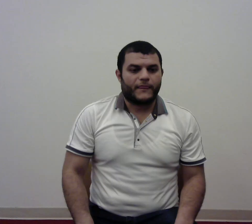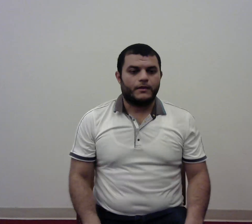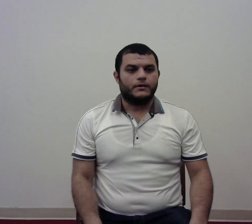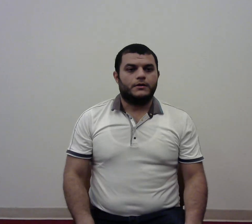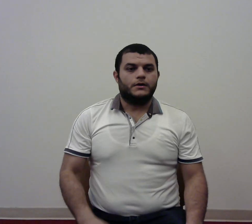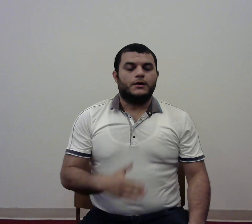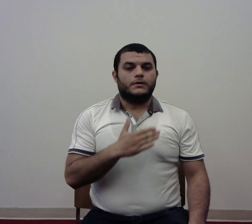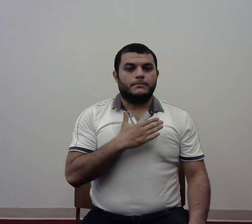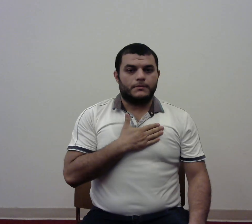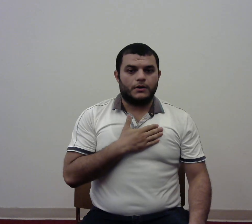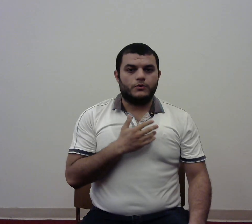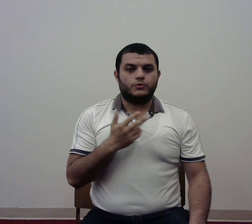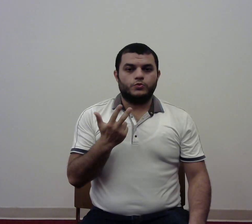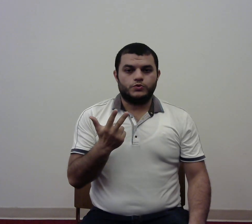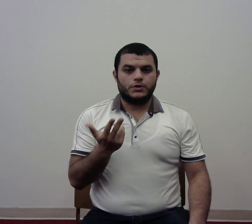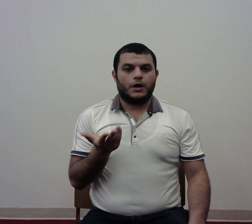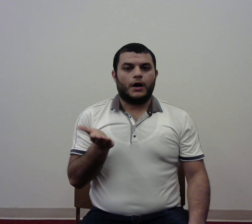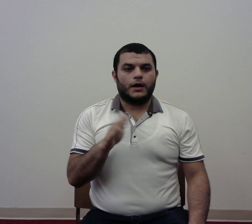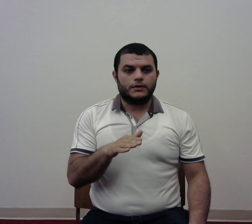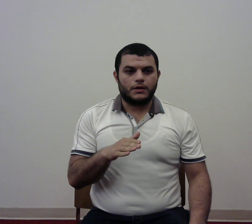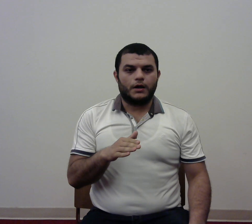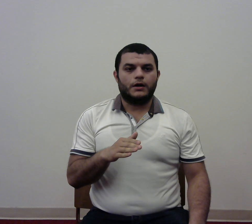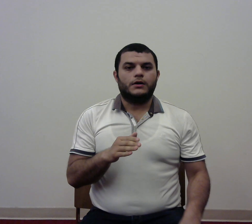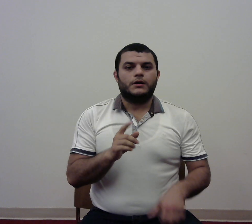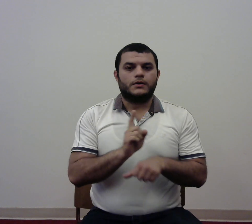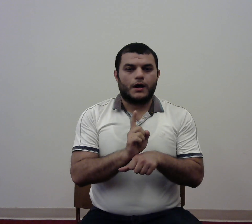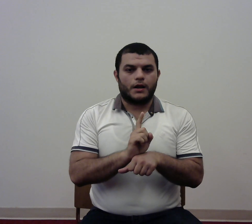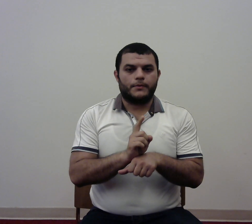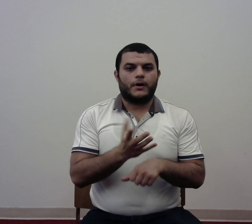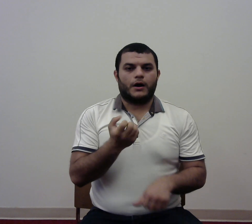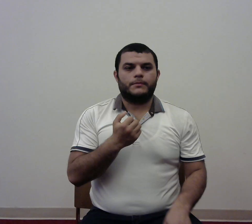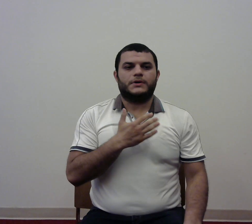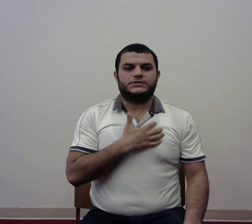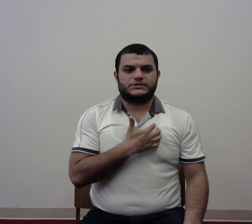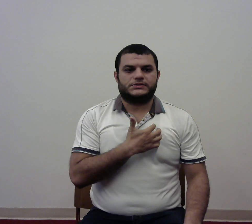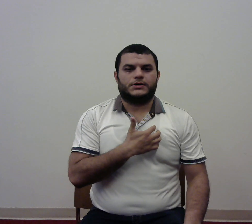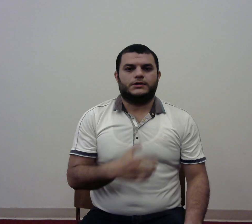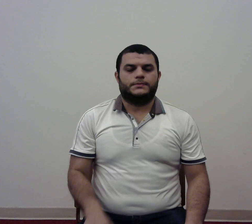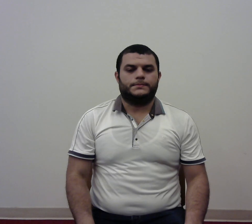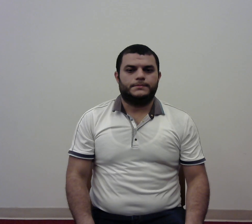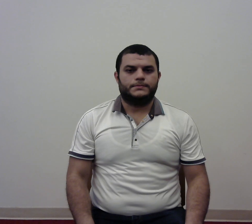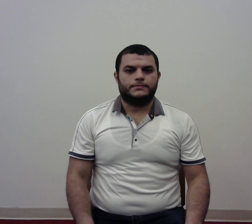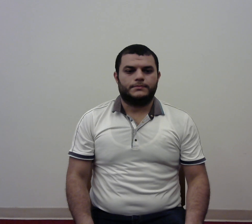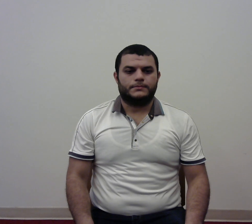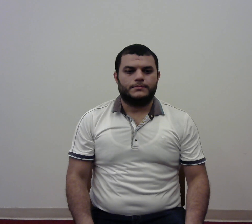Mən 3 ədəd qələm almaq istərdim